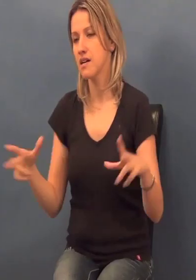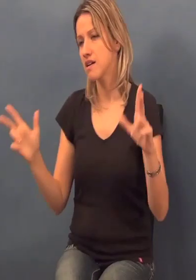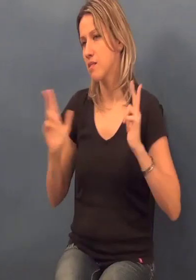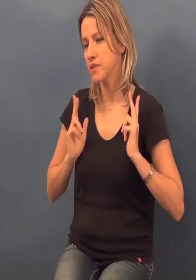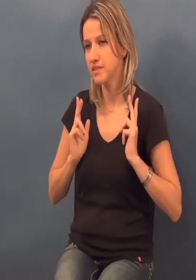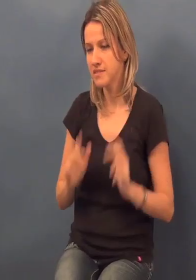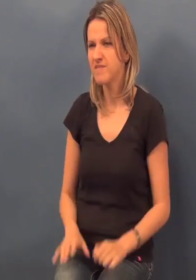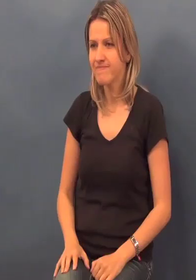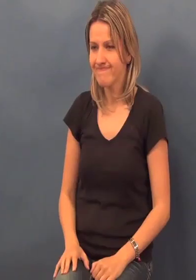Odpoczywam.